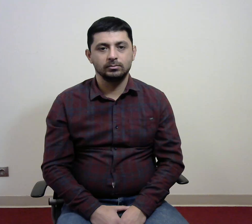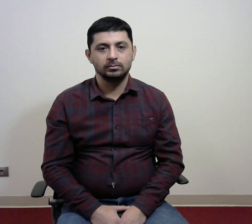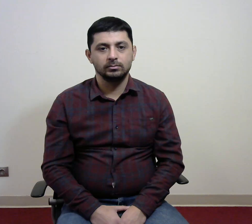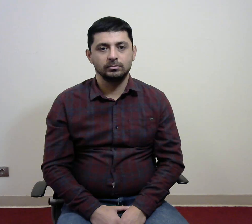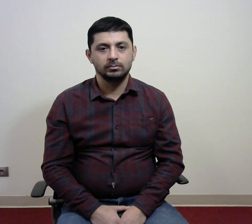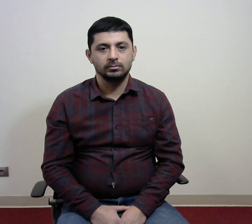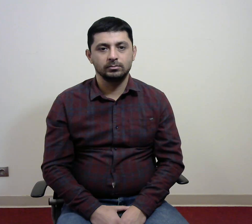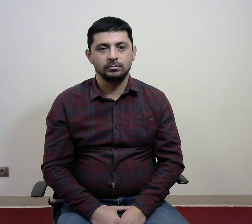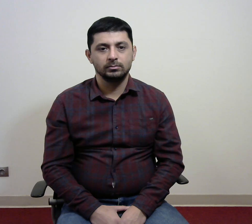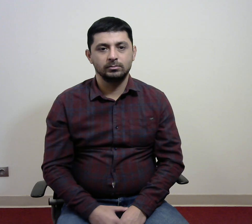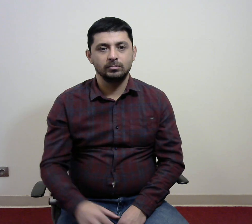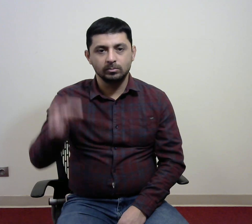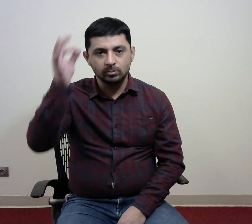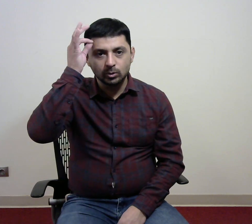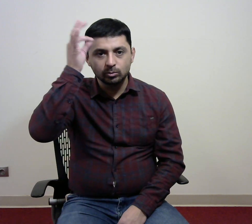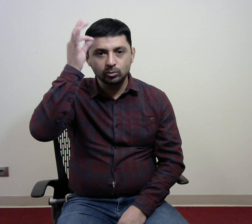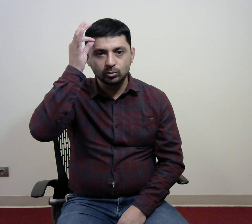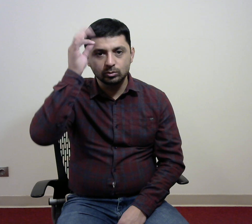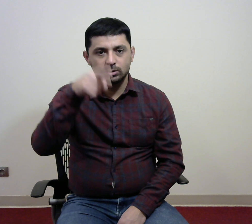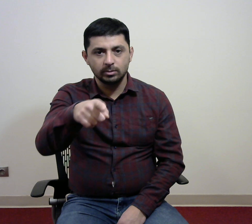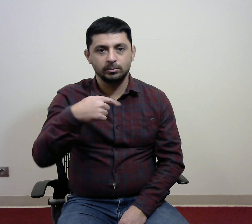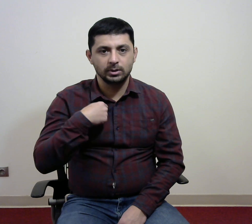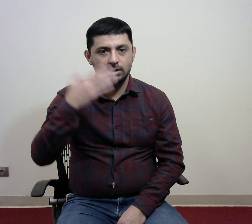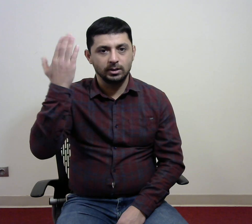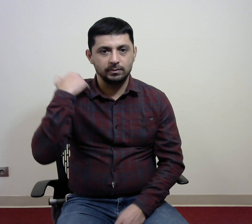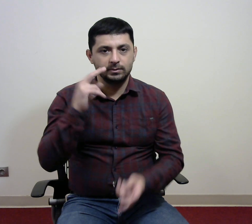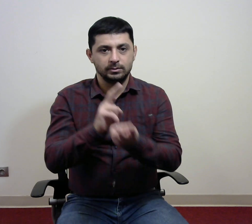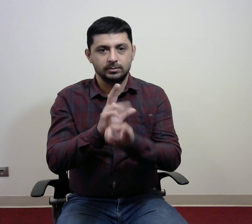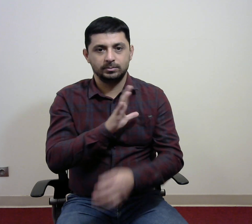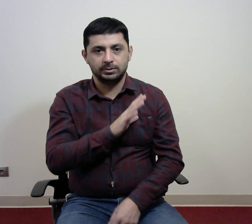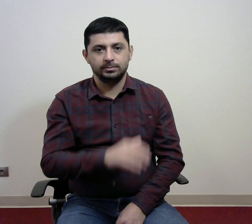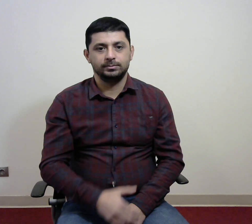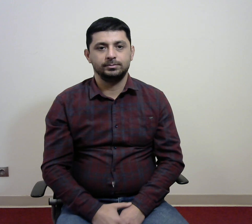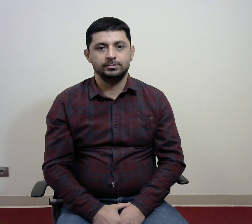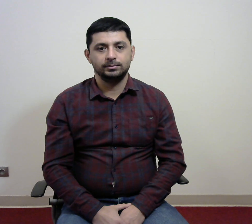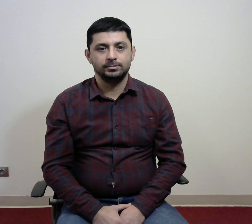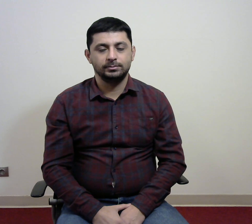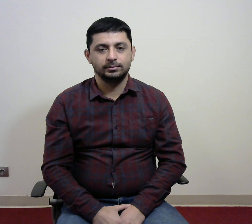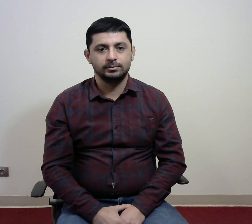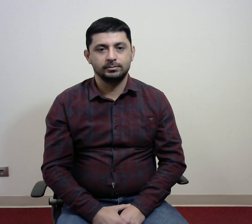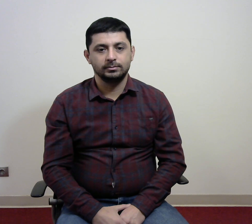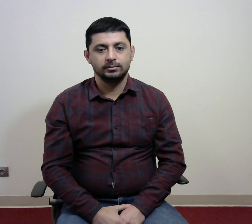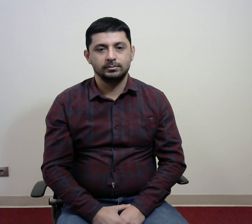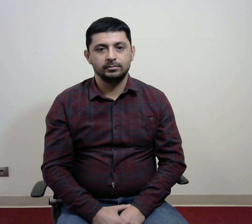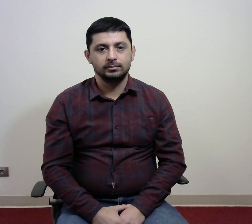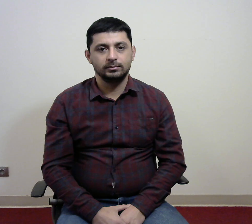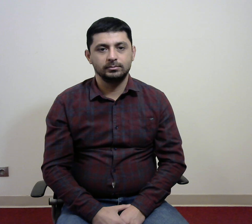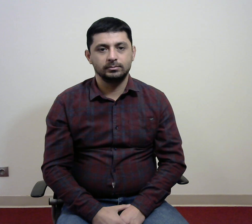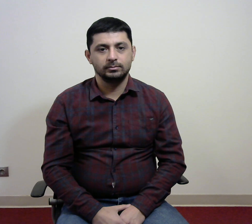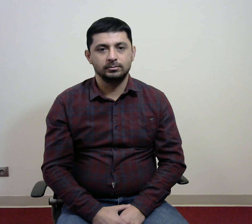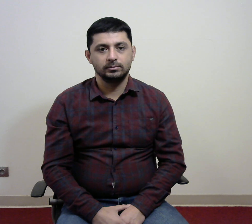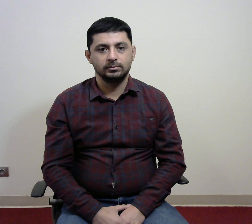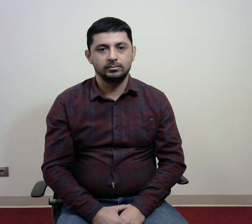Xatırladım, səni mən əvvəl də görmüşəm